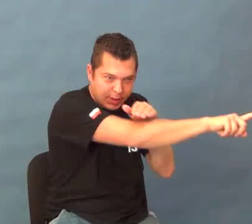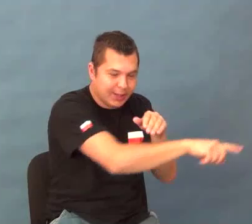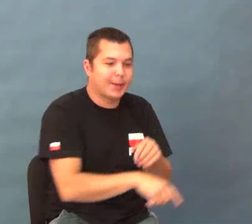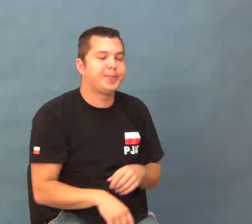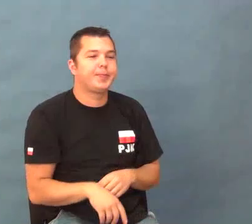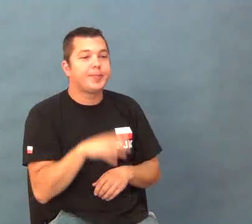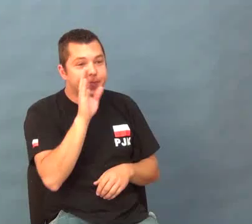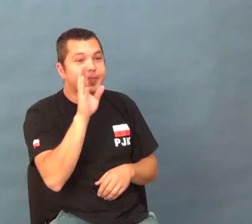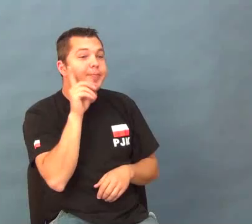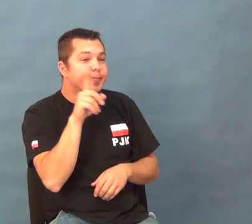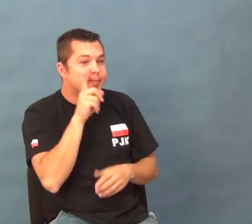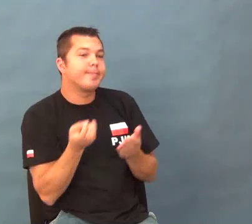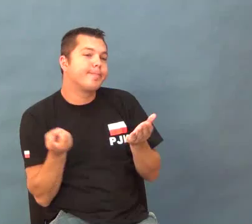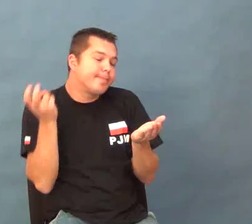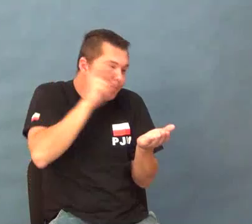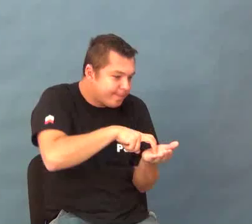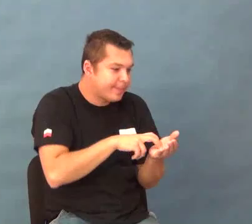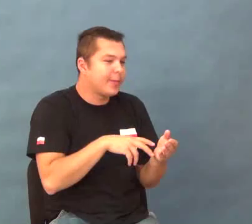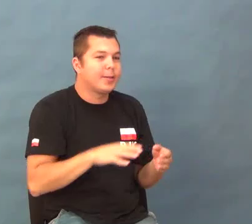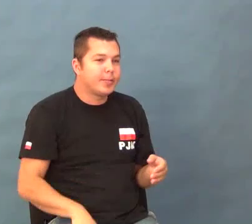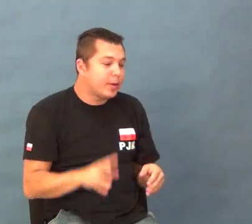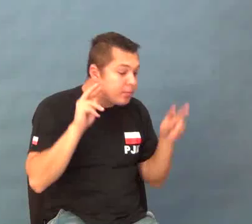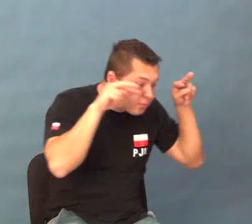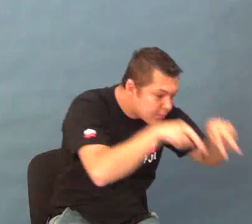Potem chłopiec wstaje i razem z psem zaglądają do słoja.